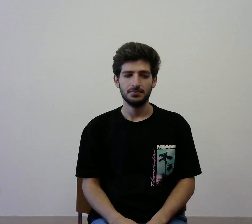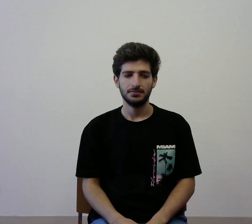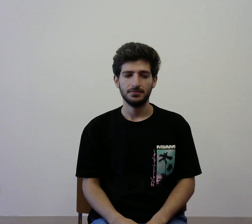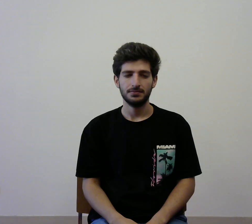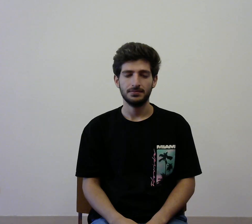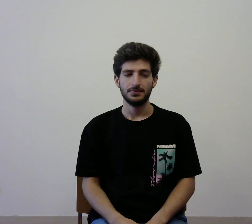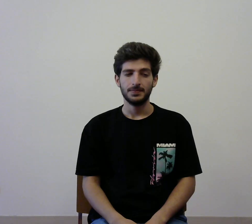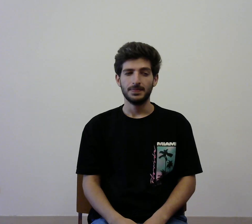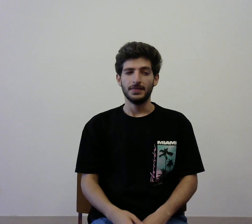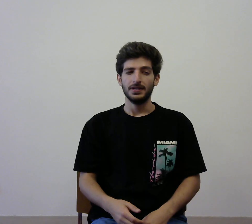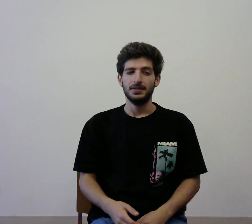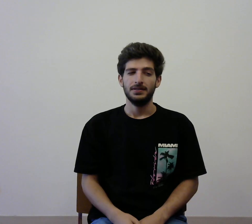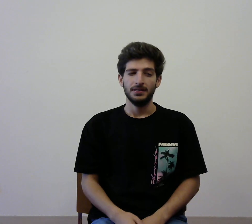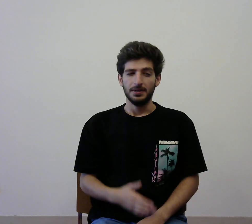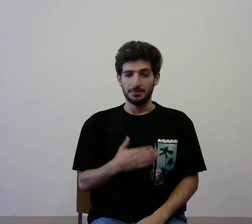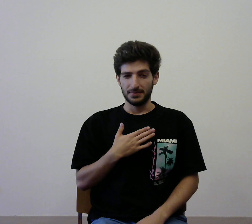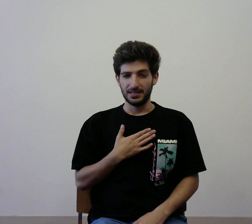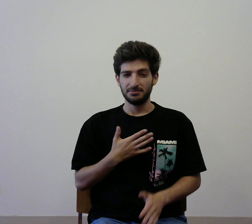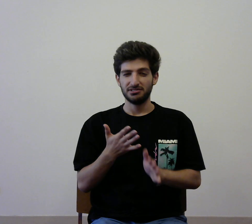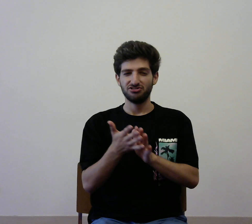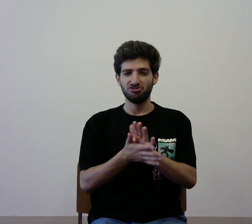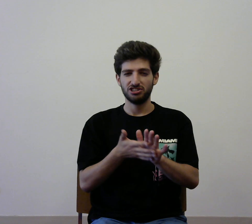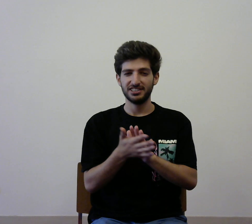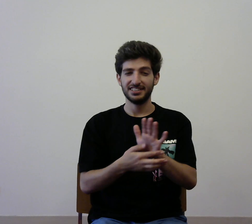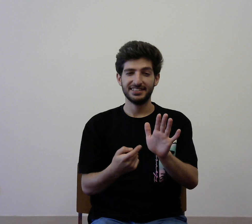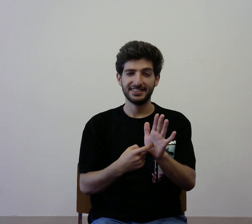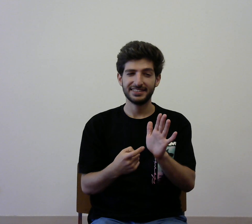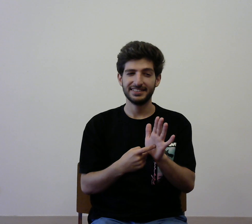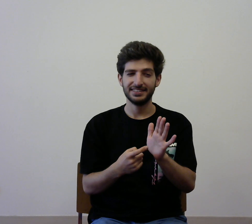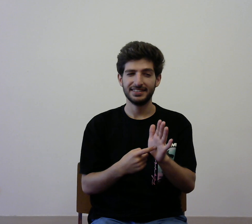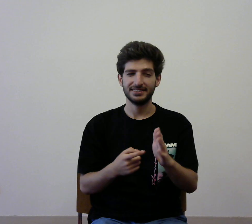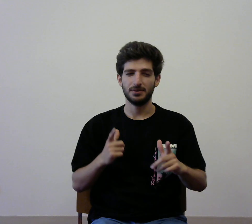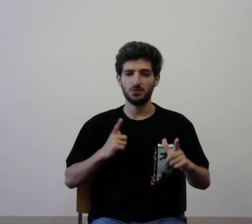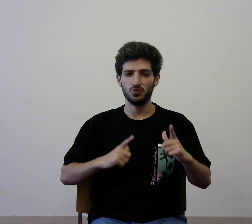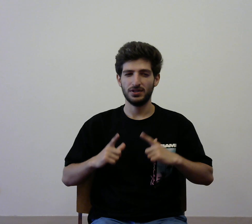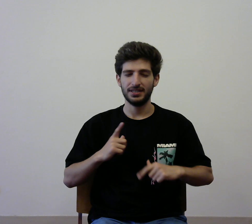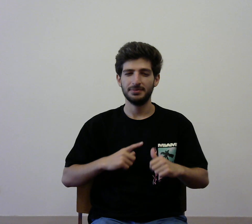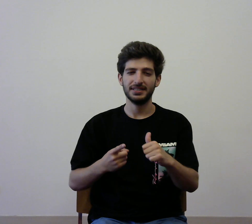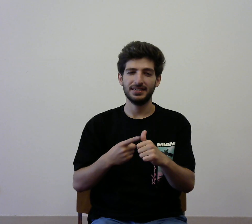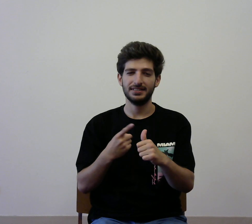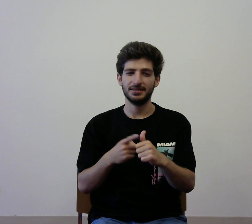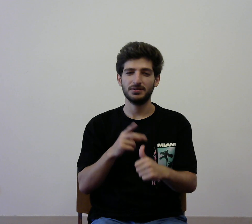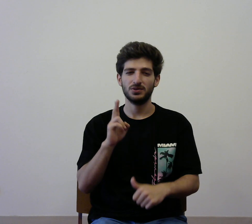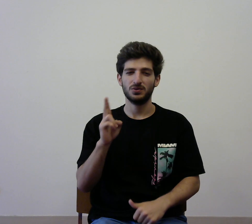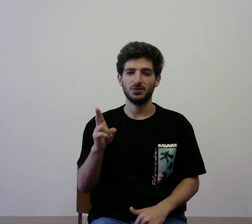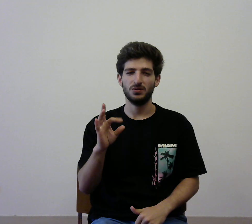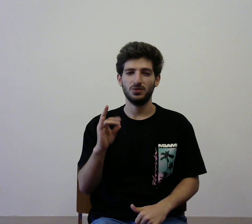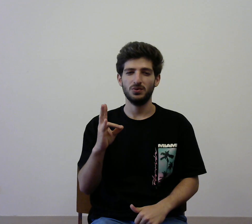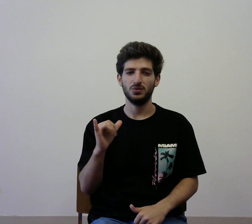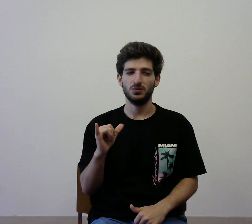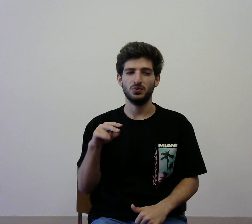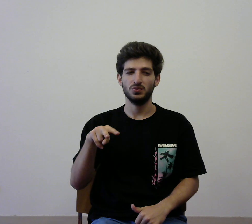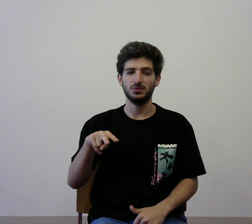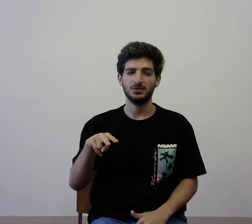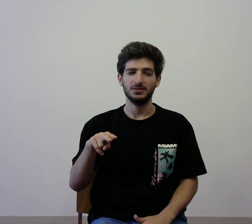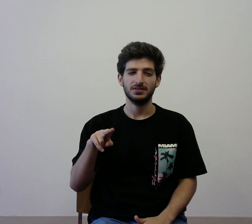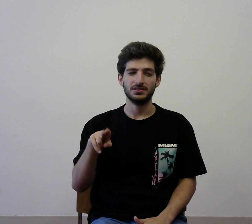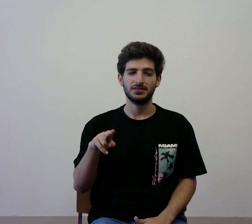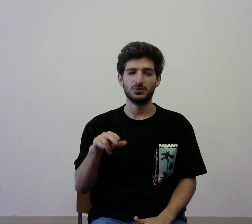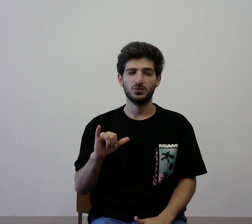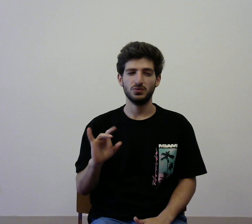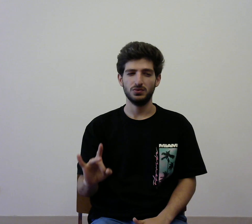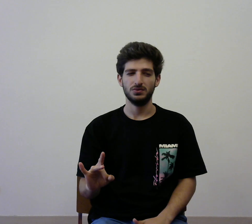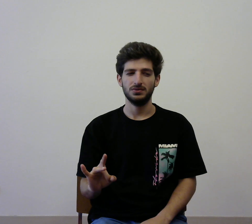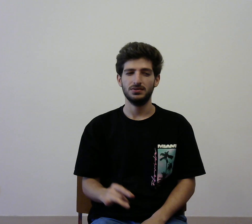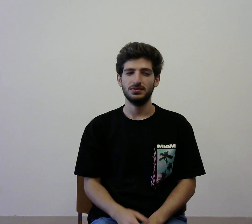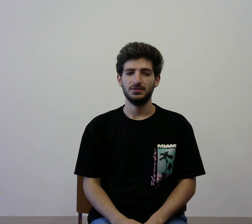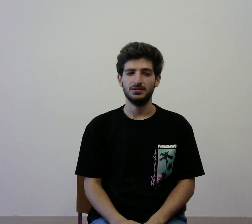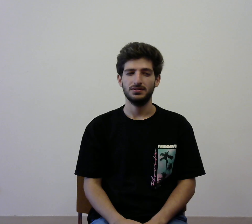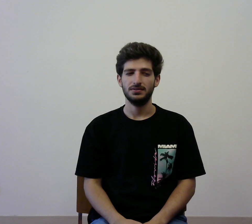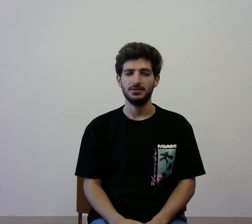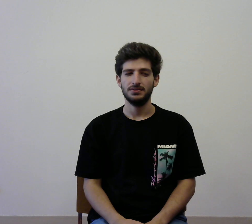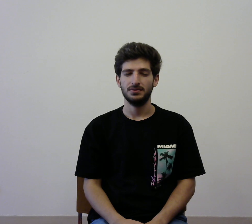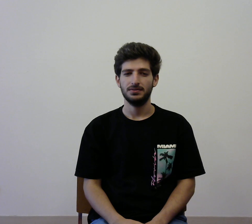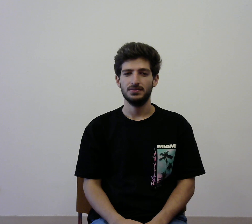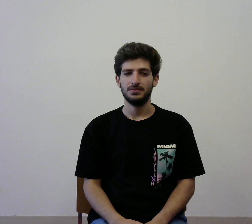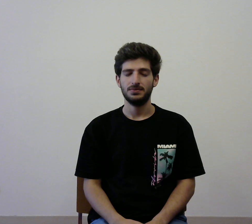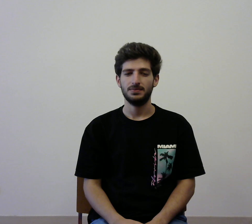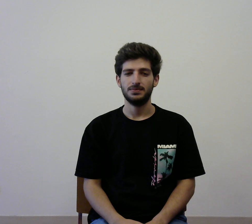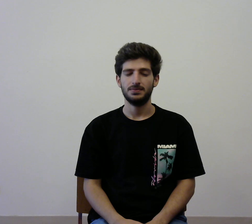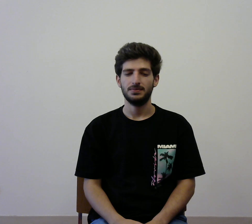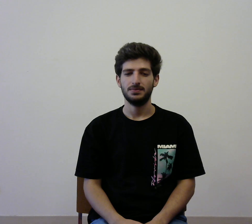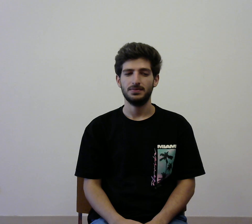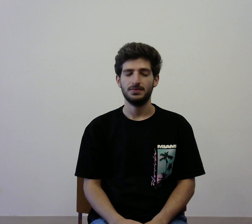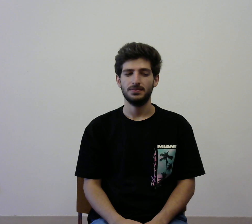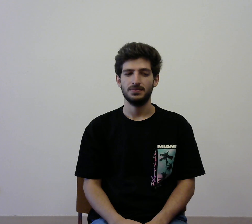Mənim işarə dili müəlliməmin adı Könüldür